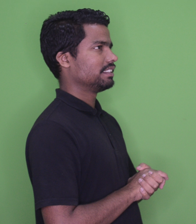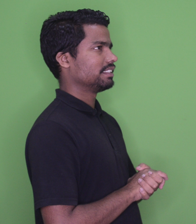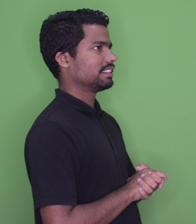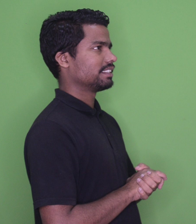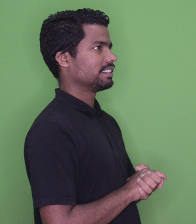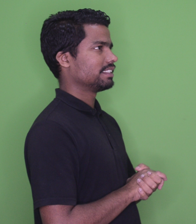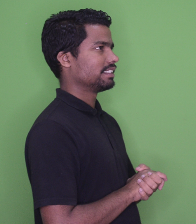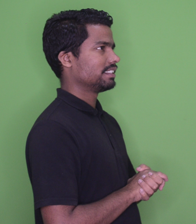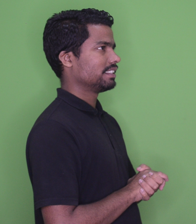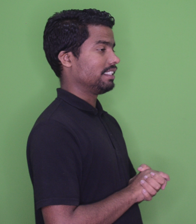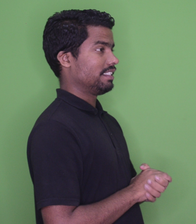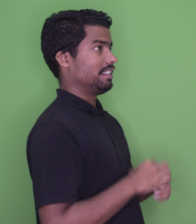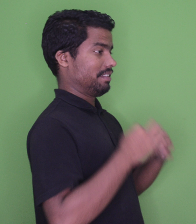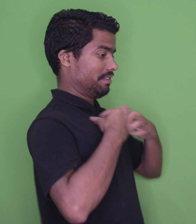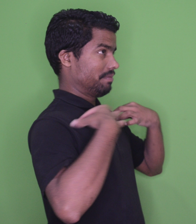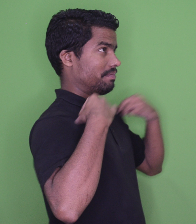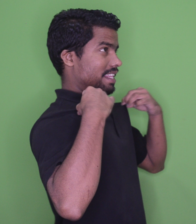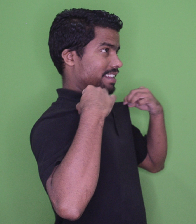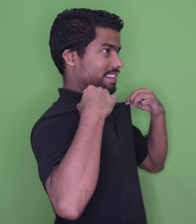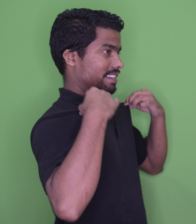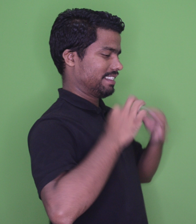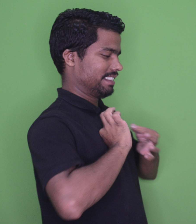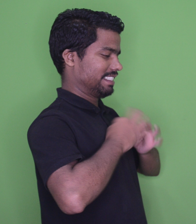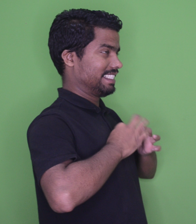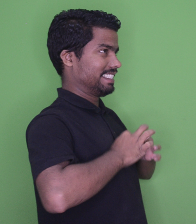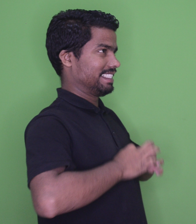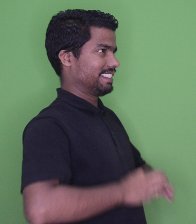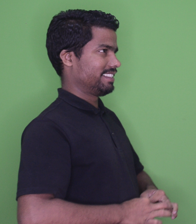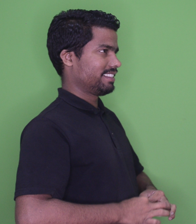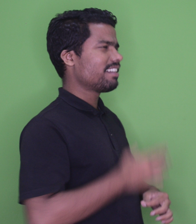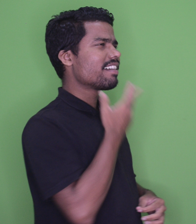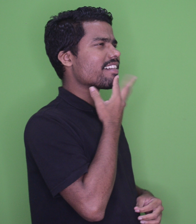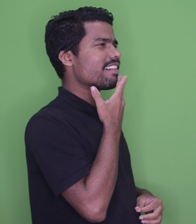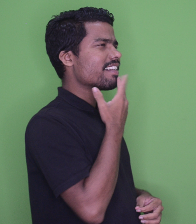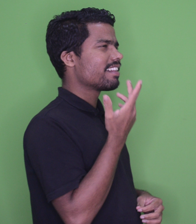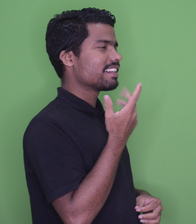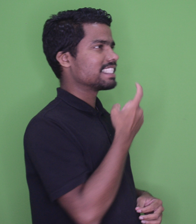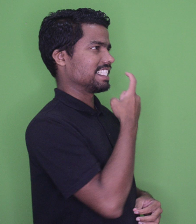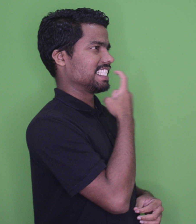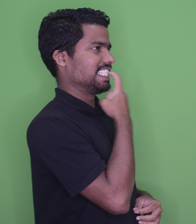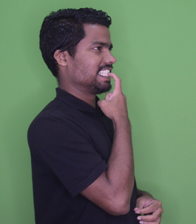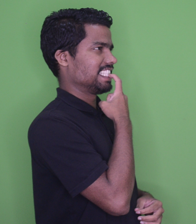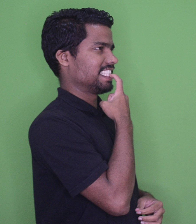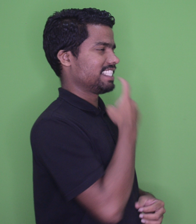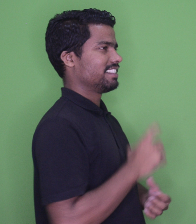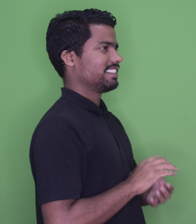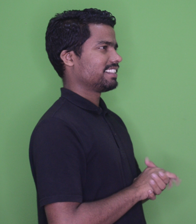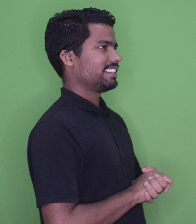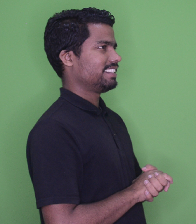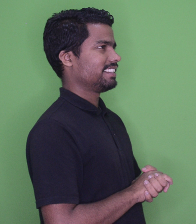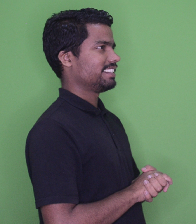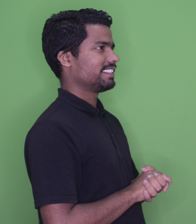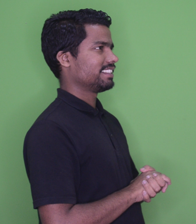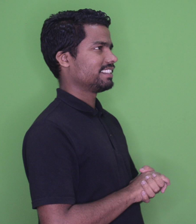shirt is white